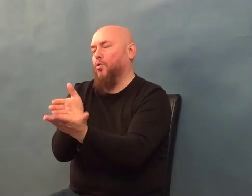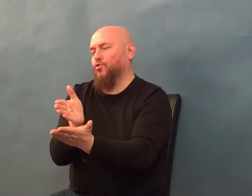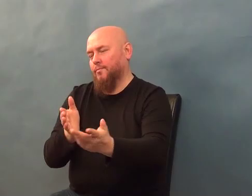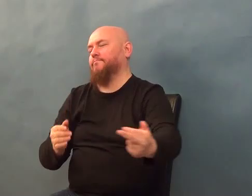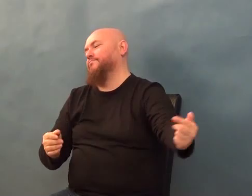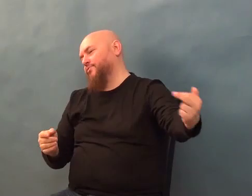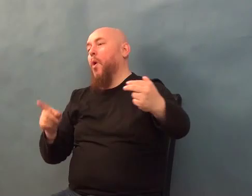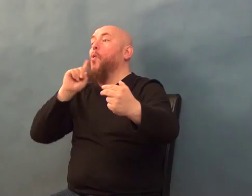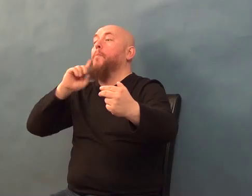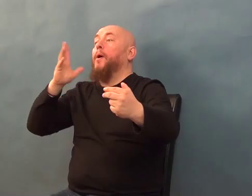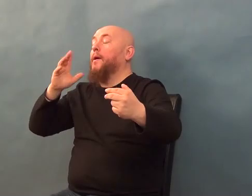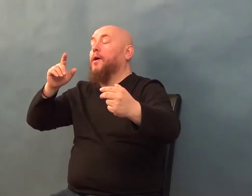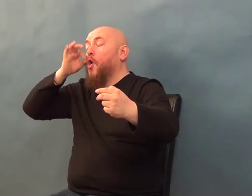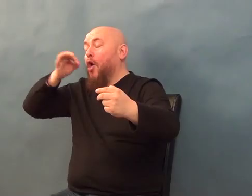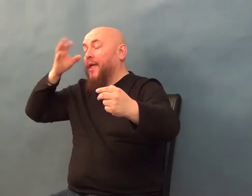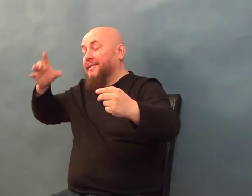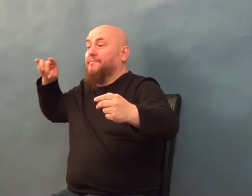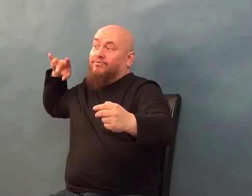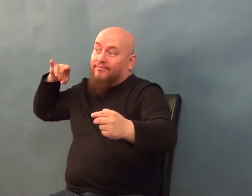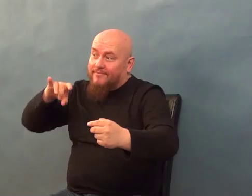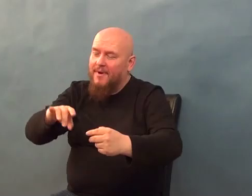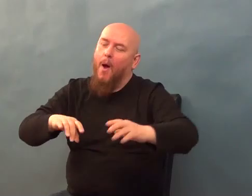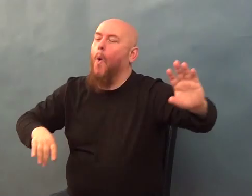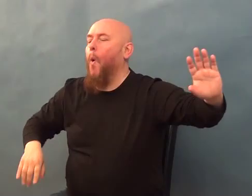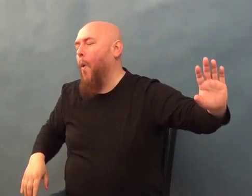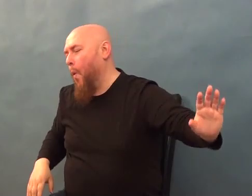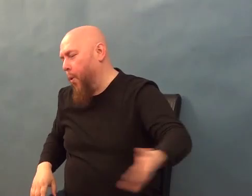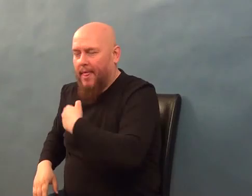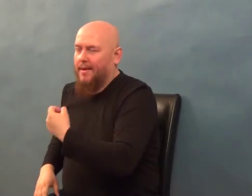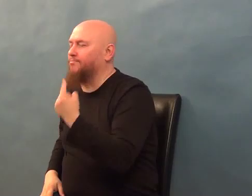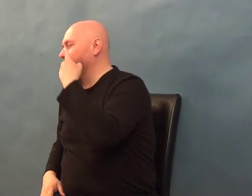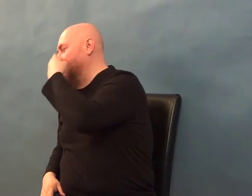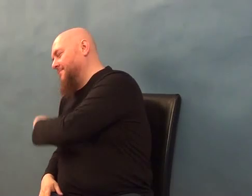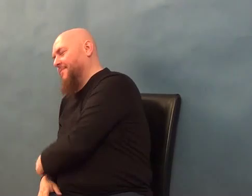Chłopiec... kot biegnie za nim, ale zostaje wyrzucony.